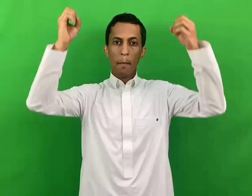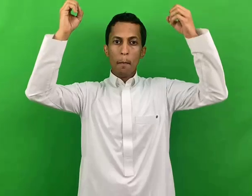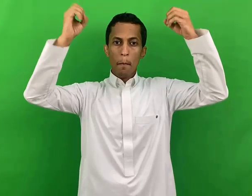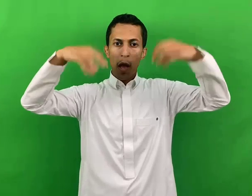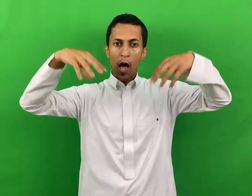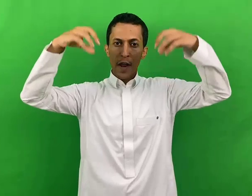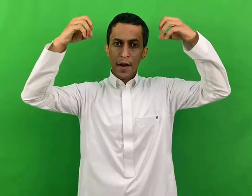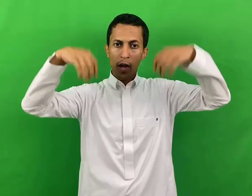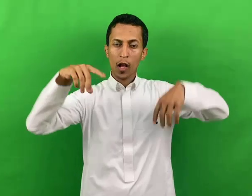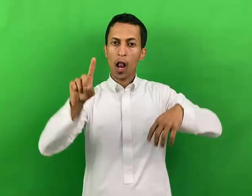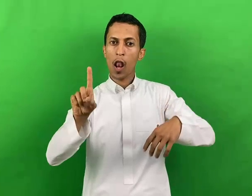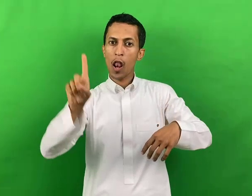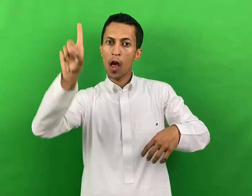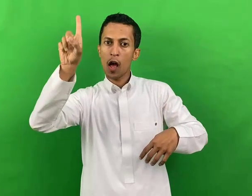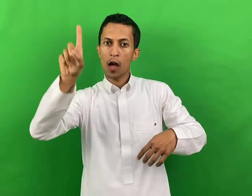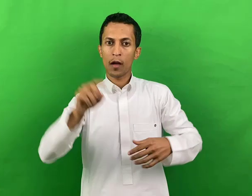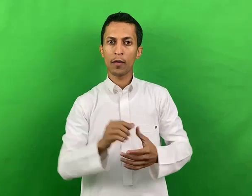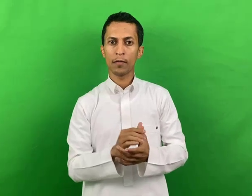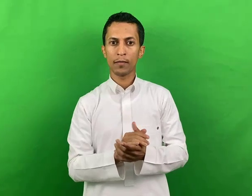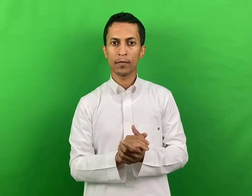بارك الله